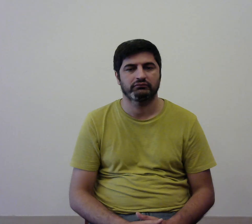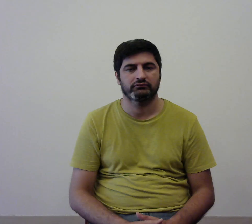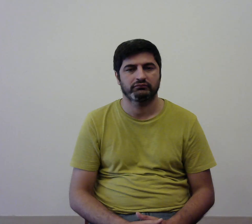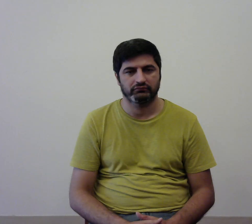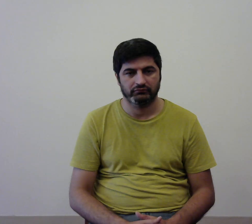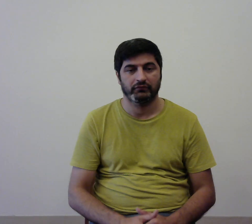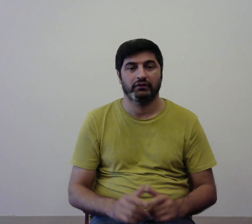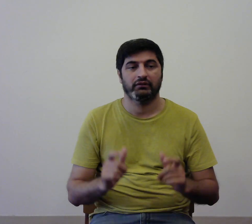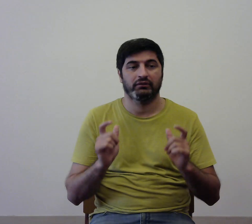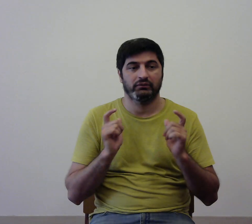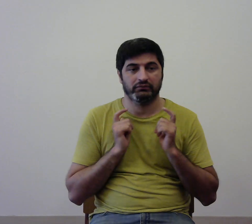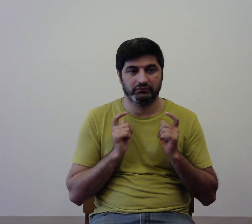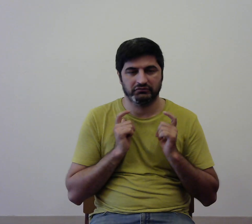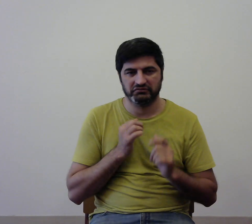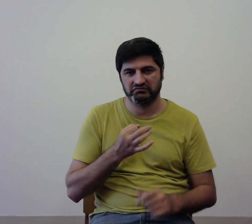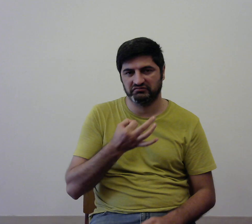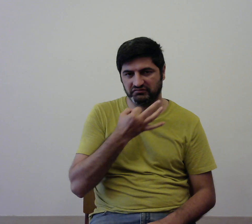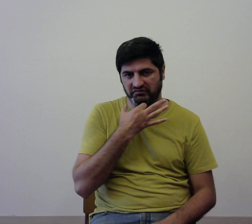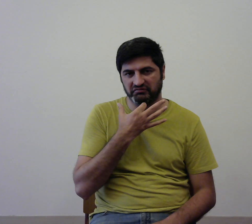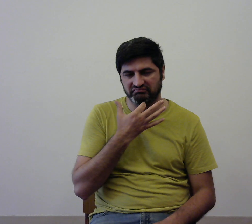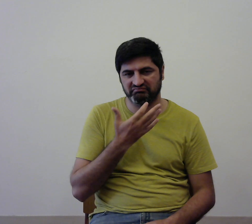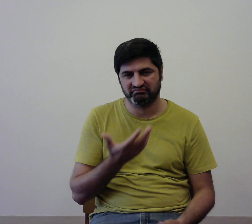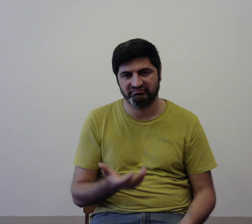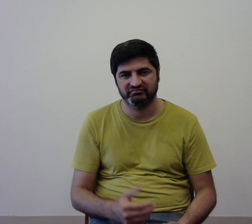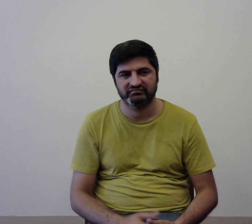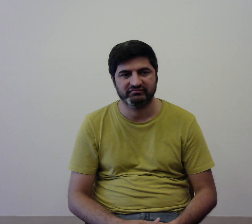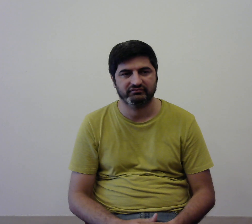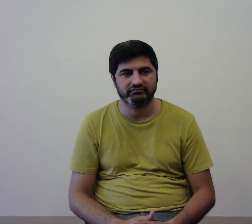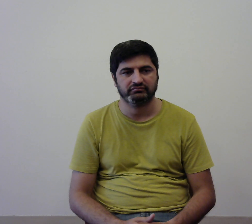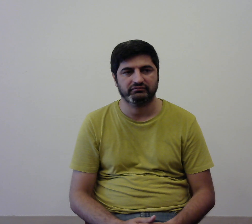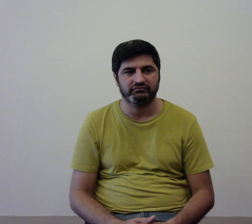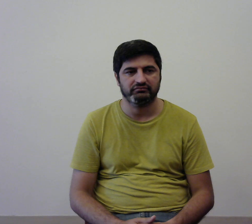Köynəyim xoşuna gəlir?